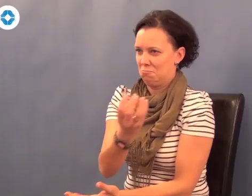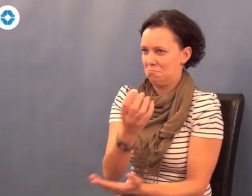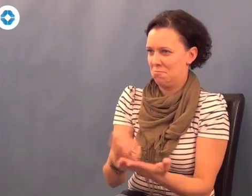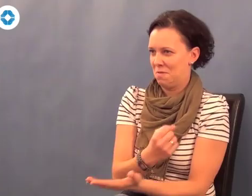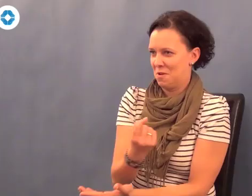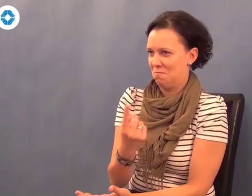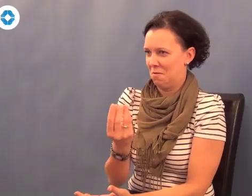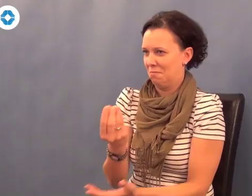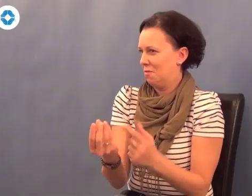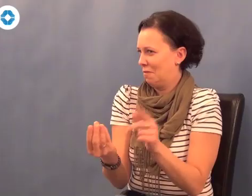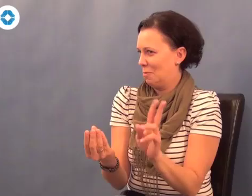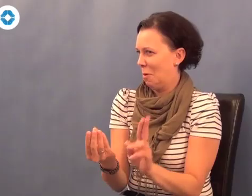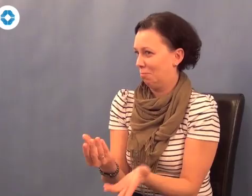Zabiera jedną, nie wiem którą?